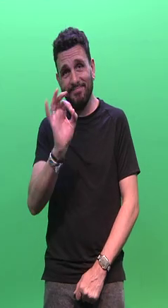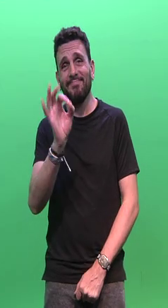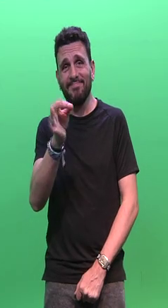Sí, sí.